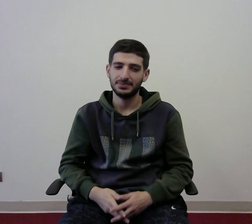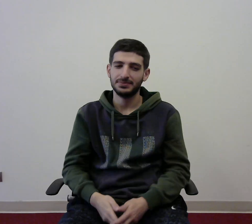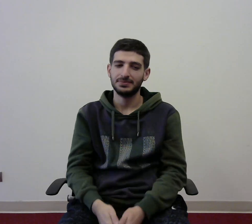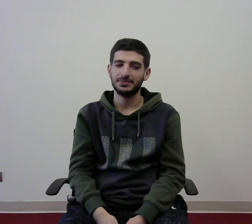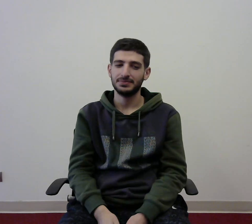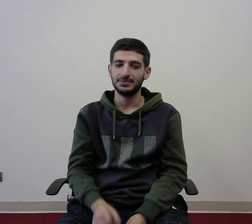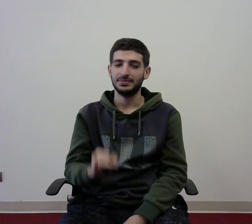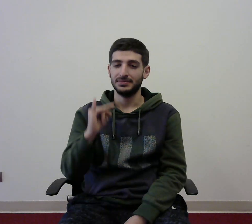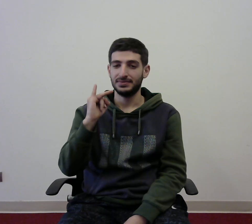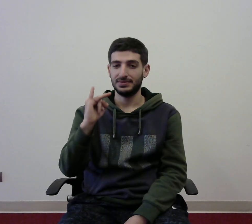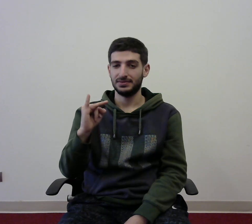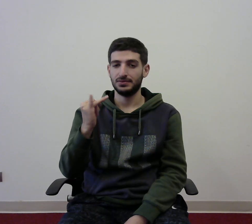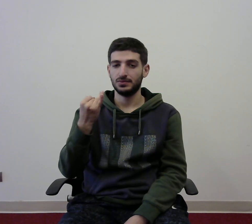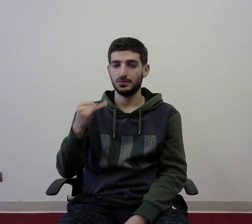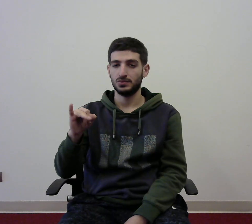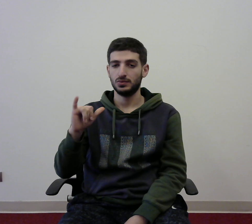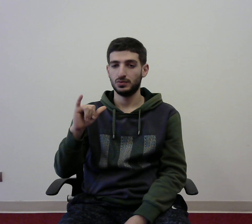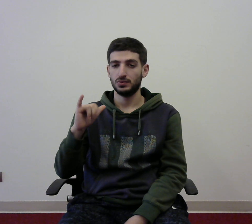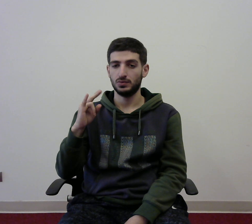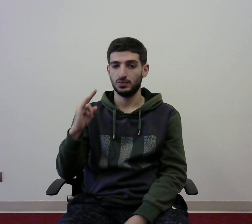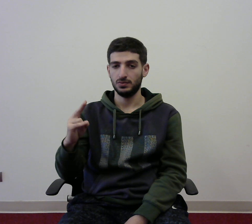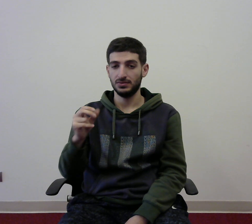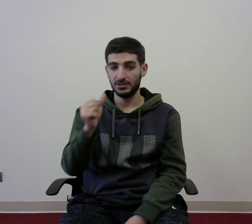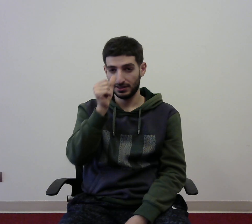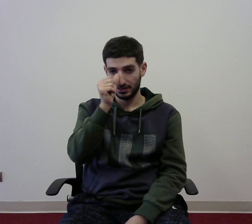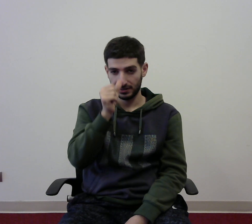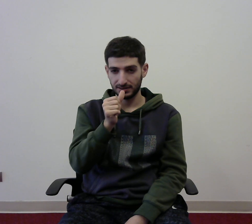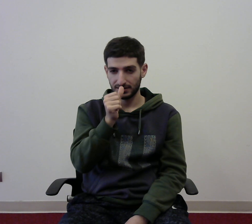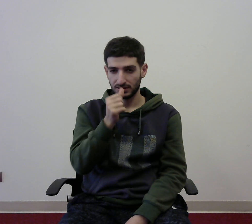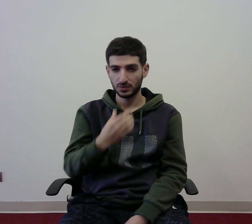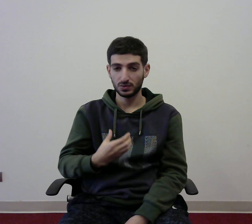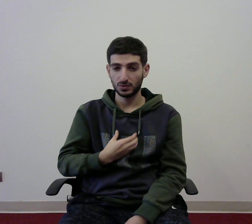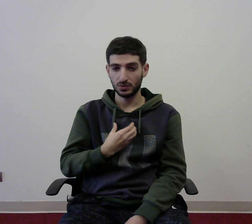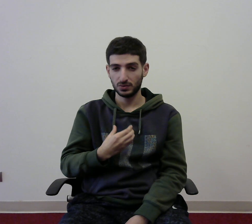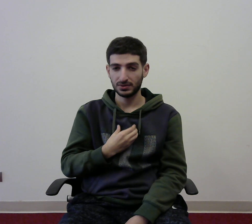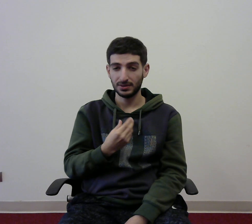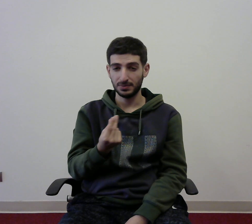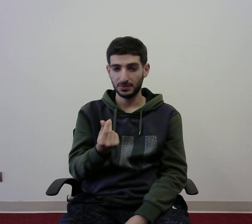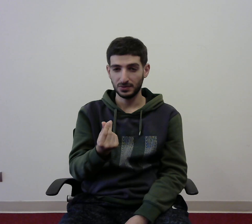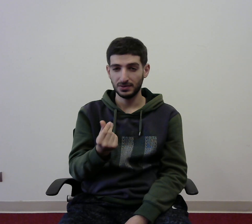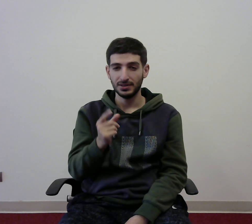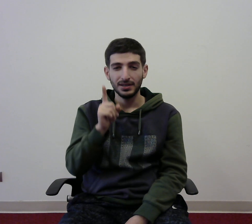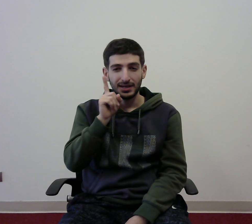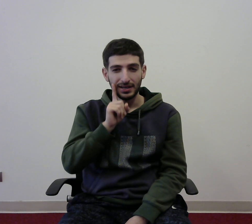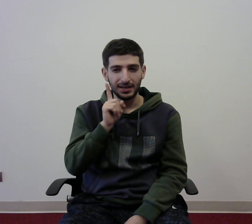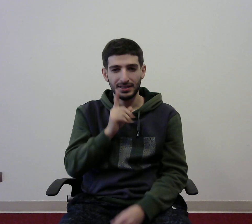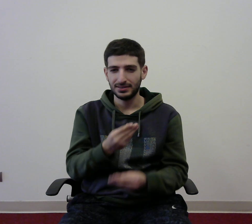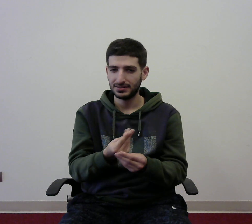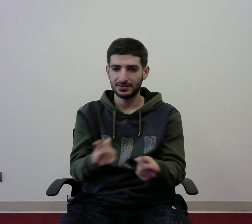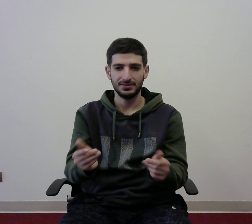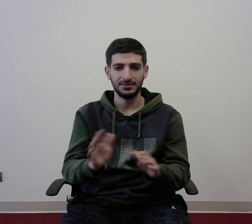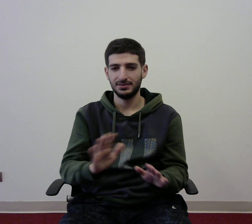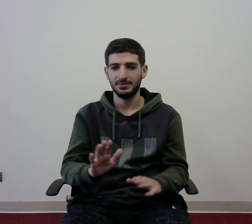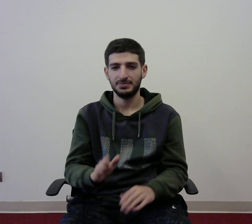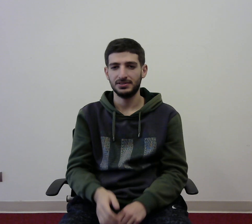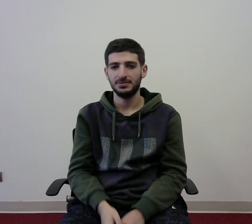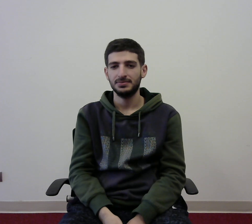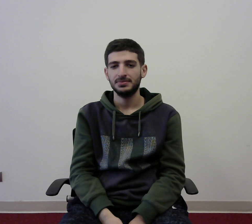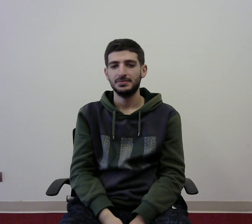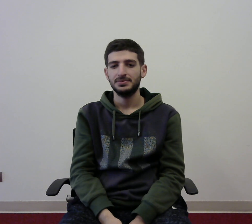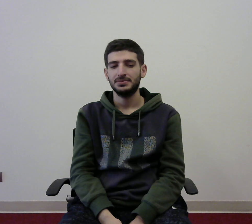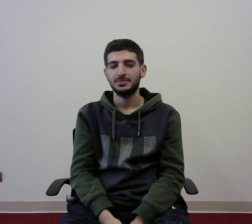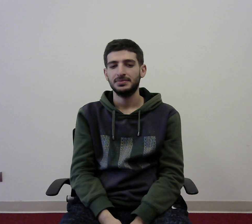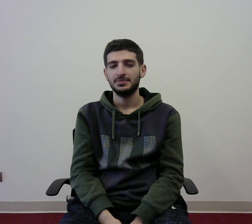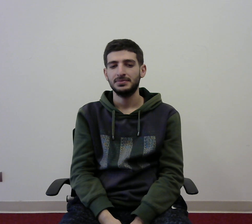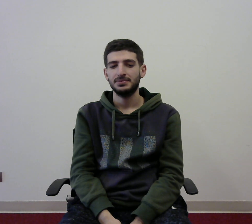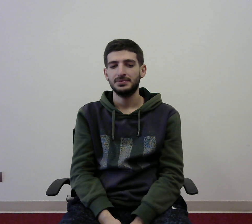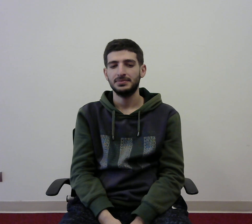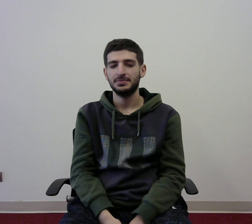İyun ayının sosial müavinətləri hələ ki, ödənilməyib